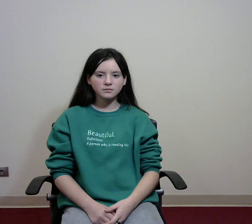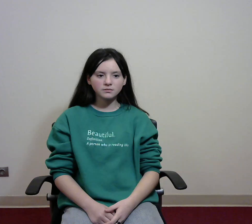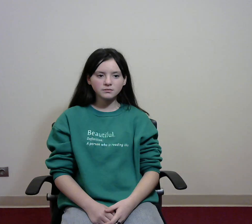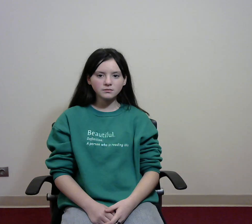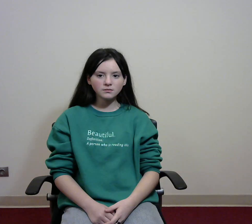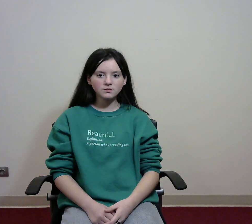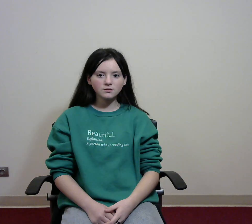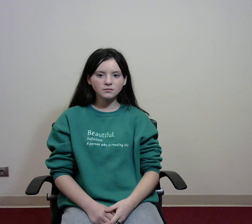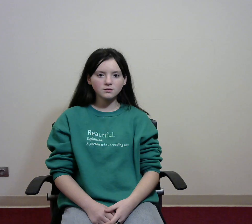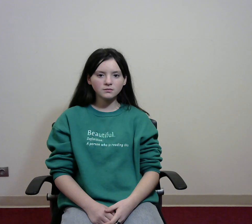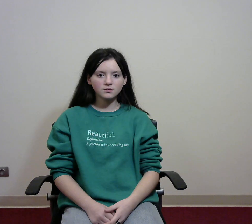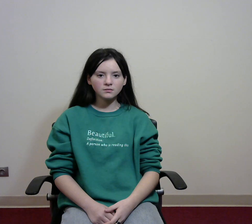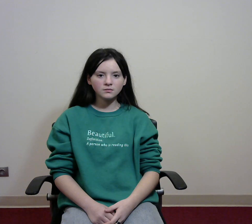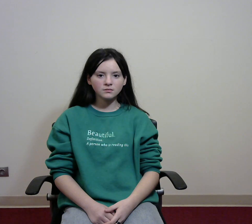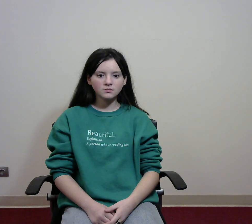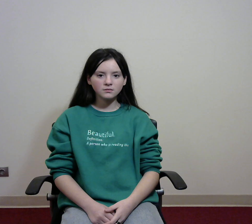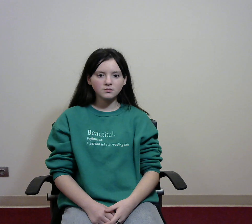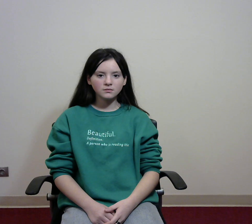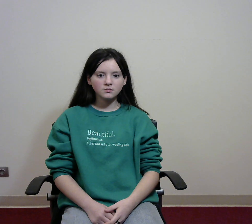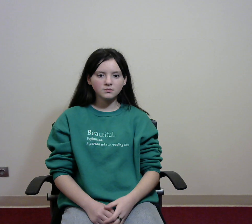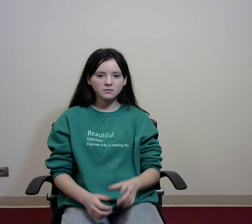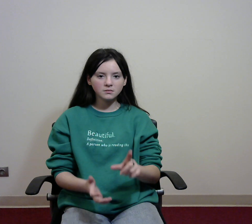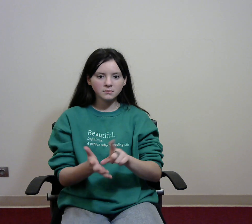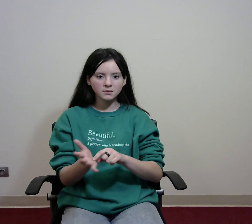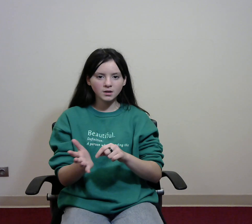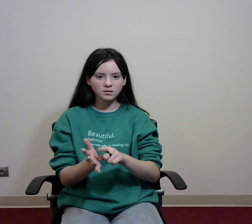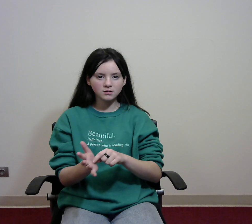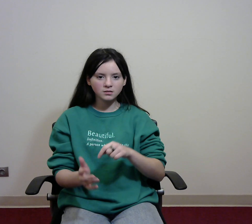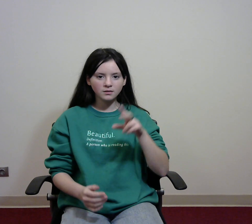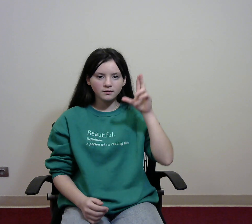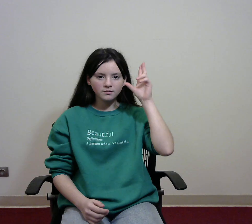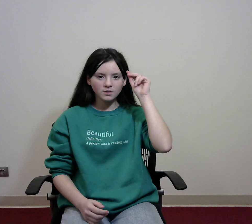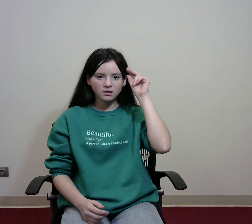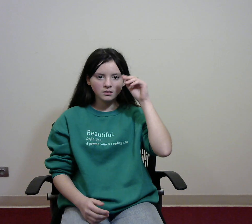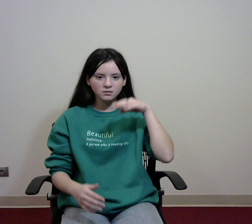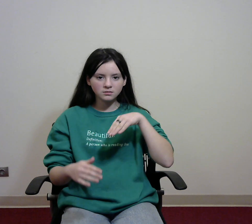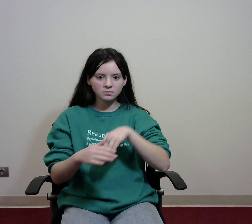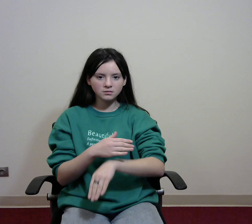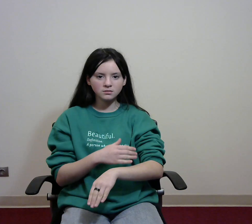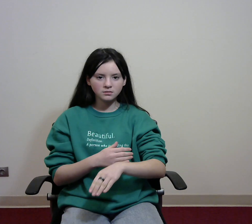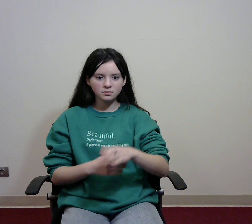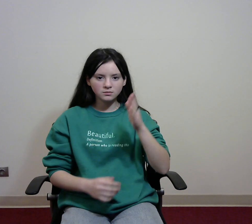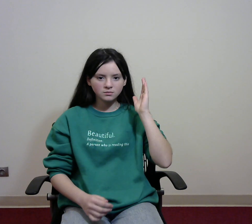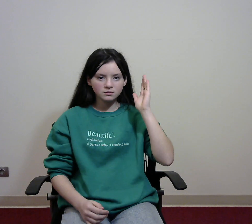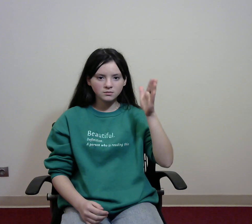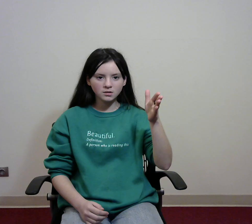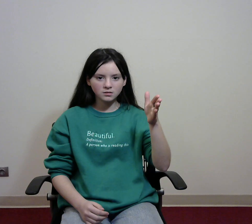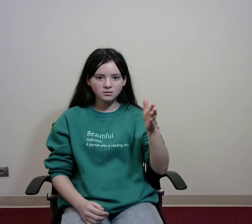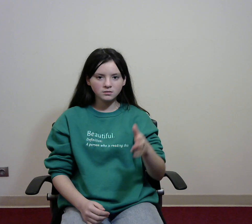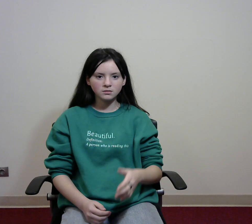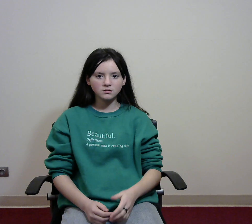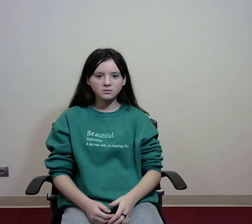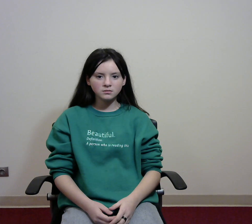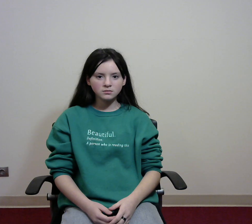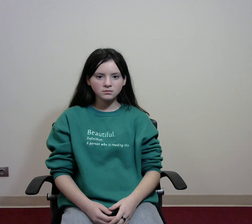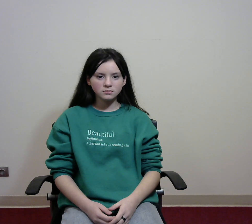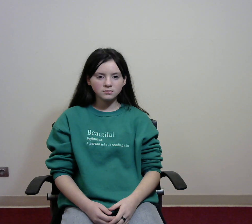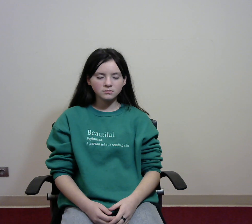Pensiyaya nə vaxt çıxacam?